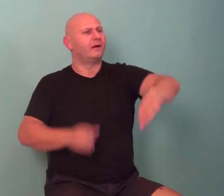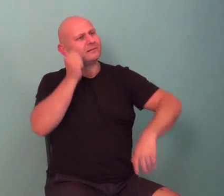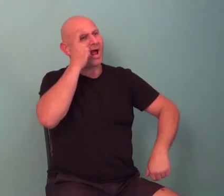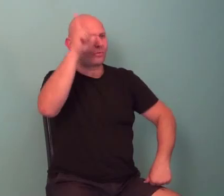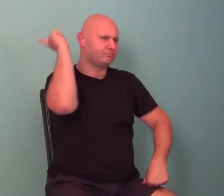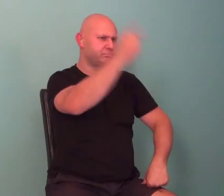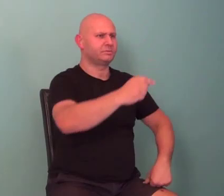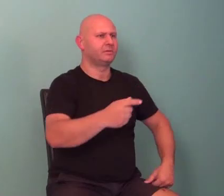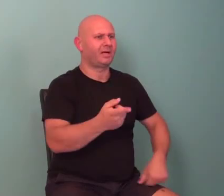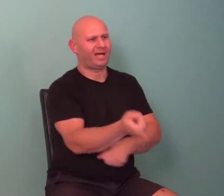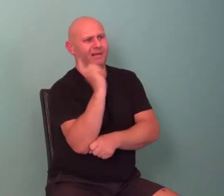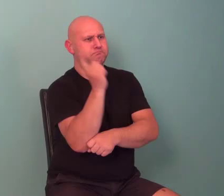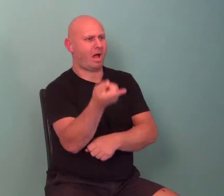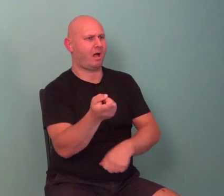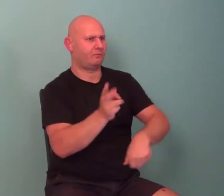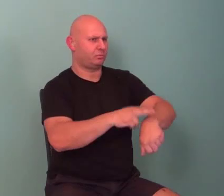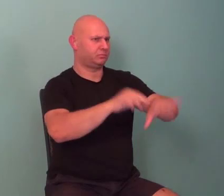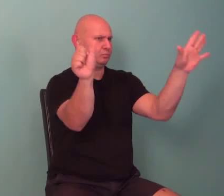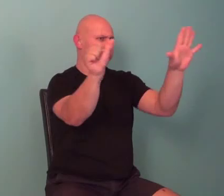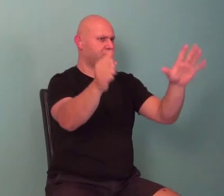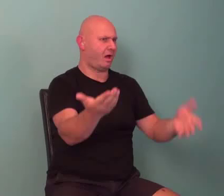Pójdźmy rano na ryby, o godzinie szóstej.